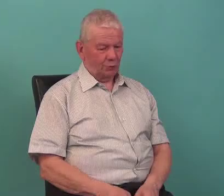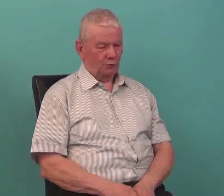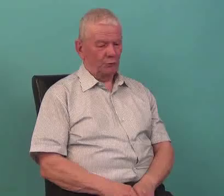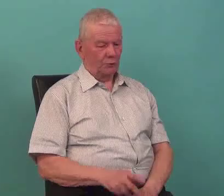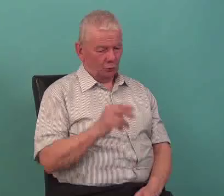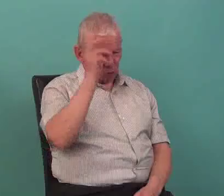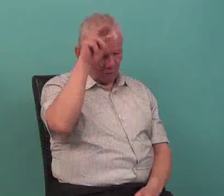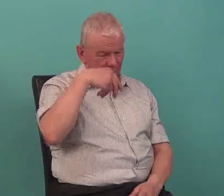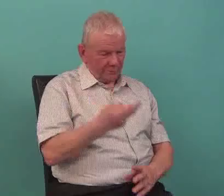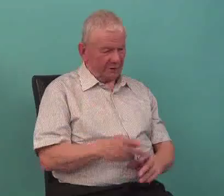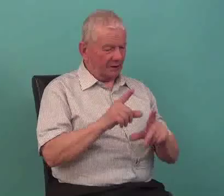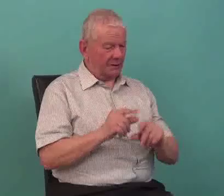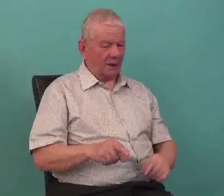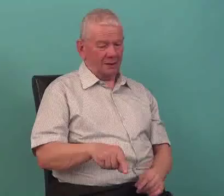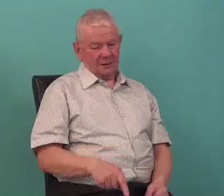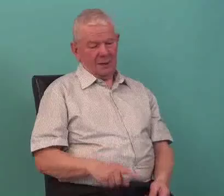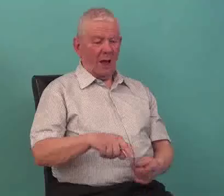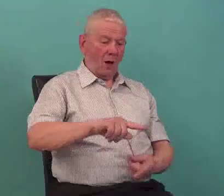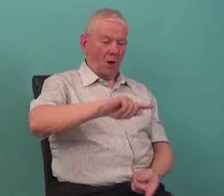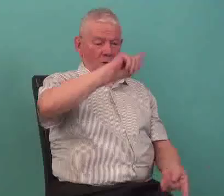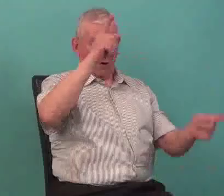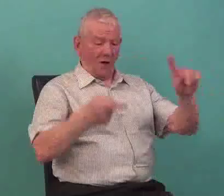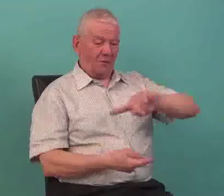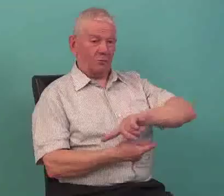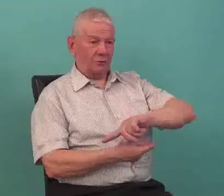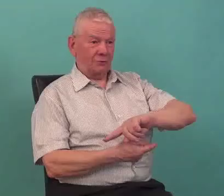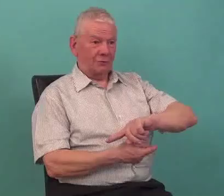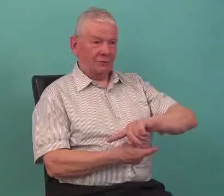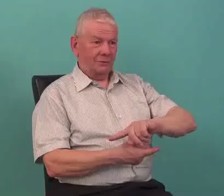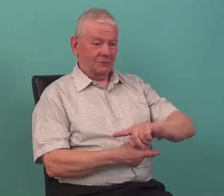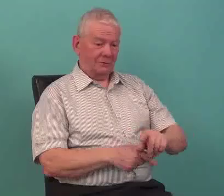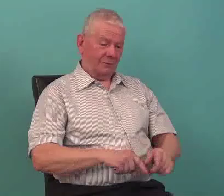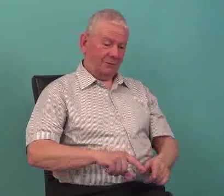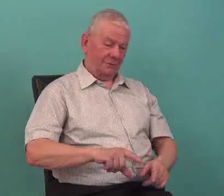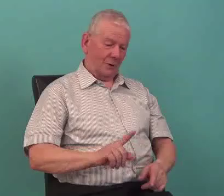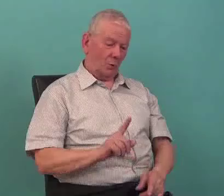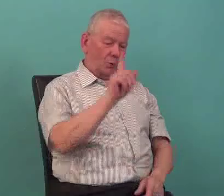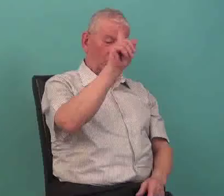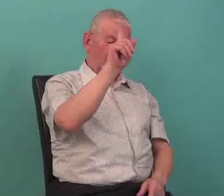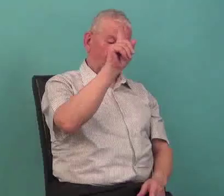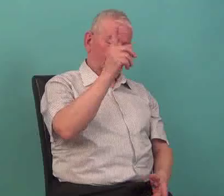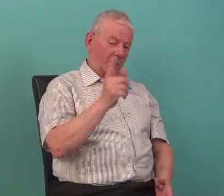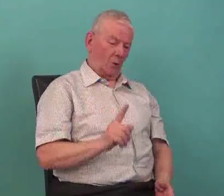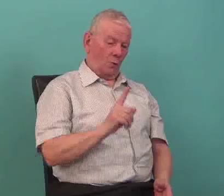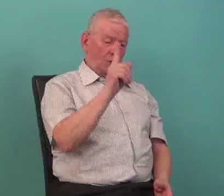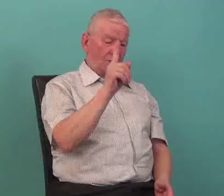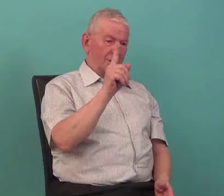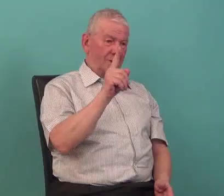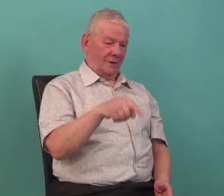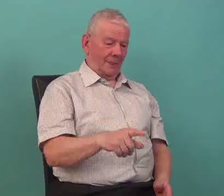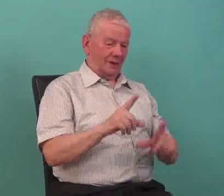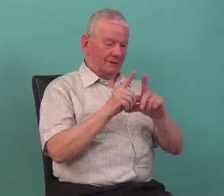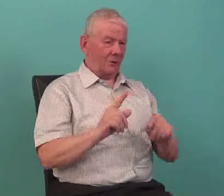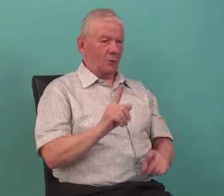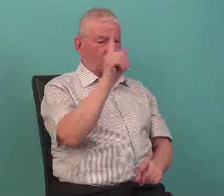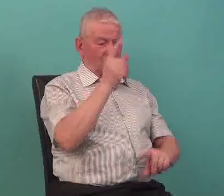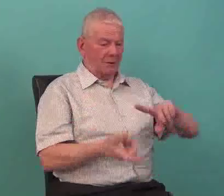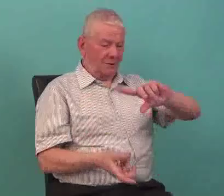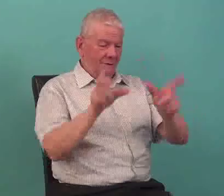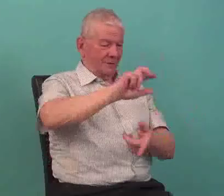Na znaku jest osoba, która upada z wysokości. Ta osoba upadła z wysokości, ponieważ jest odwrócona do góry nogami.